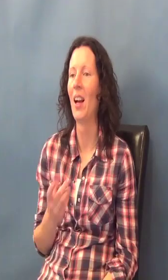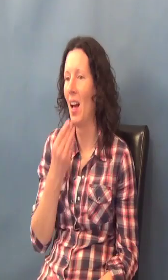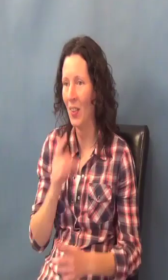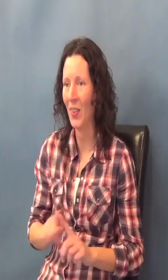Zakaz.